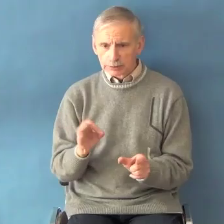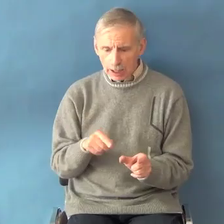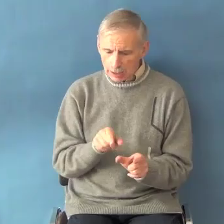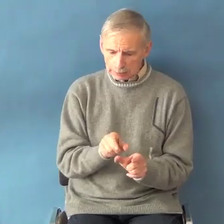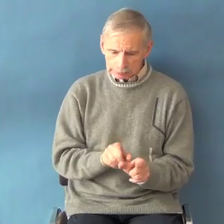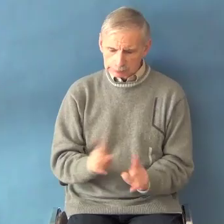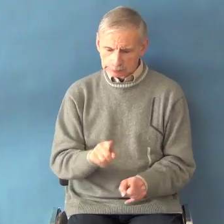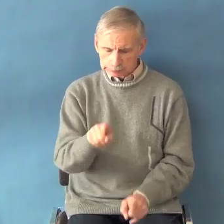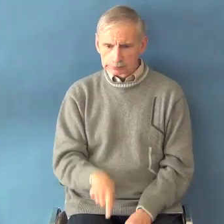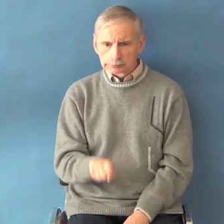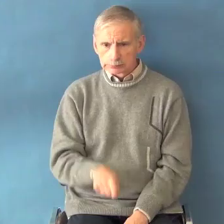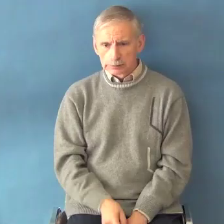A na tych paskach nie wolno.